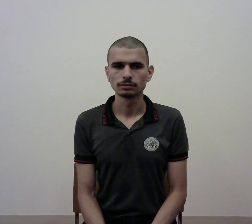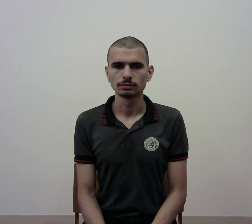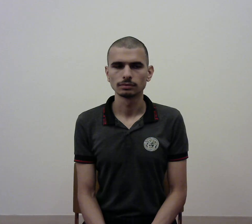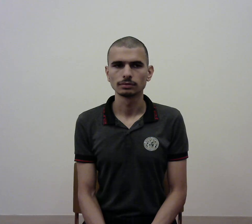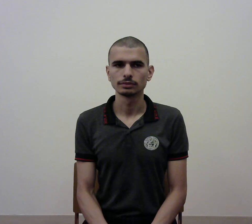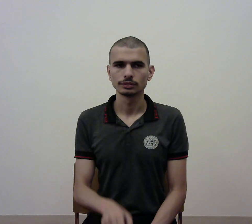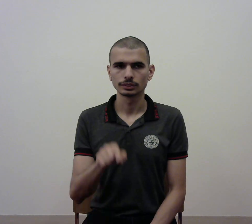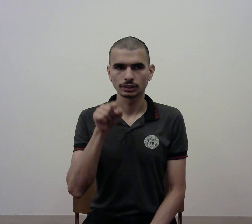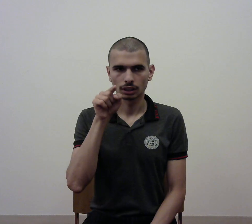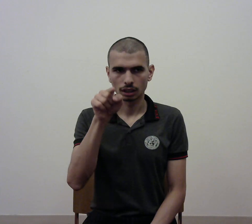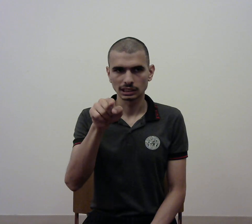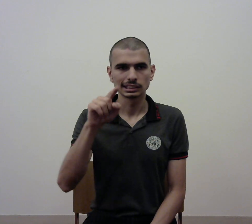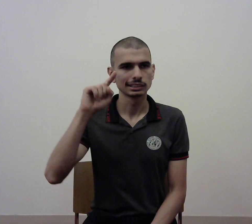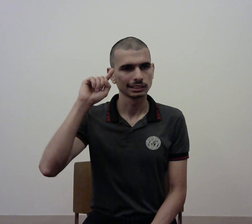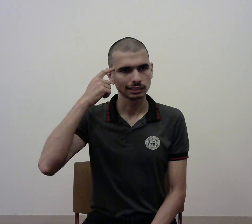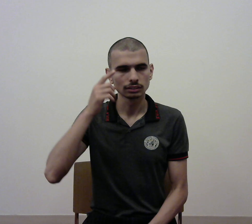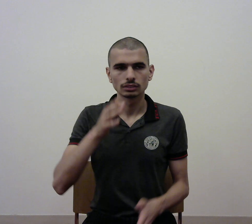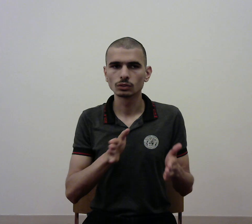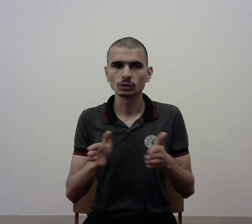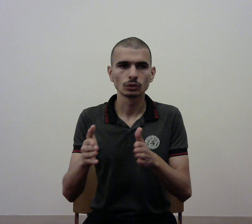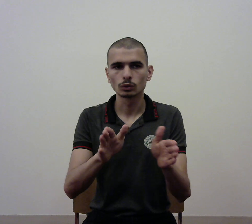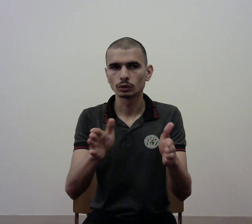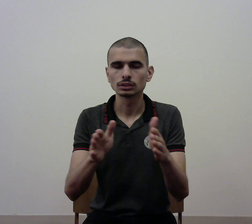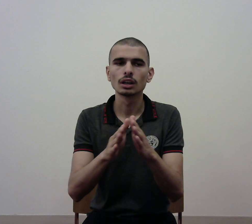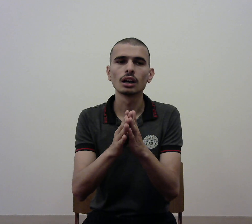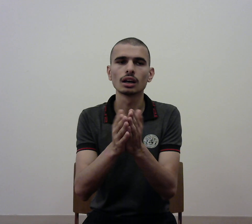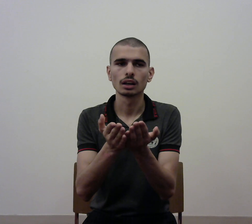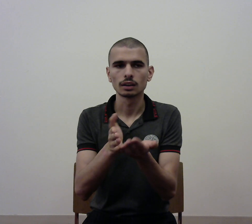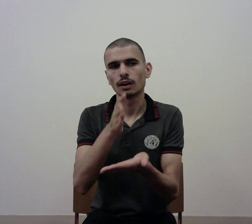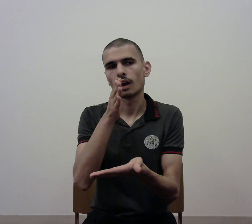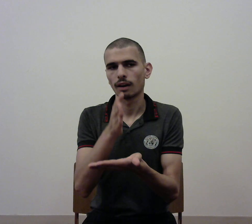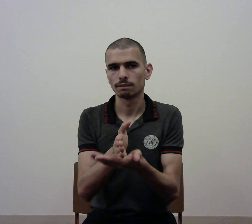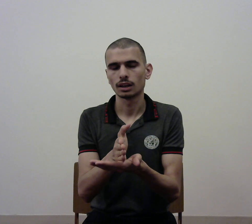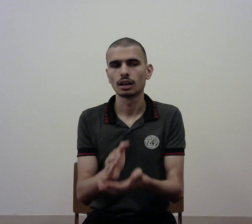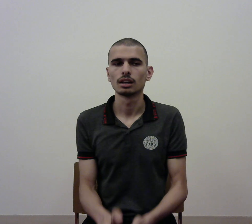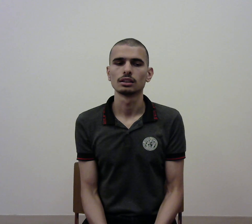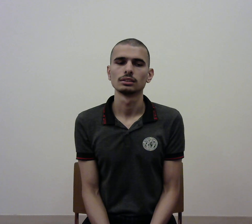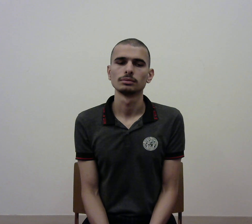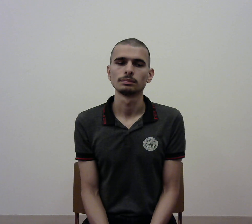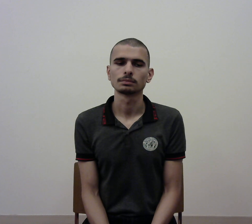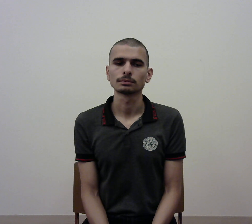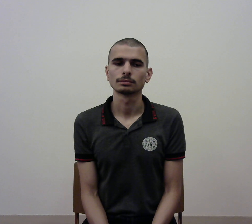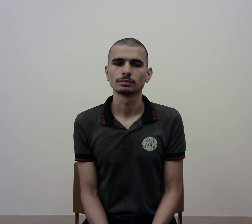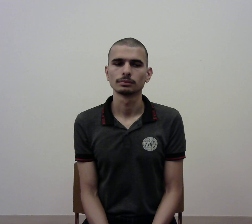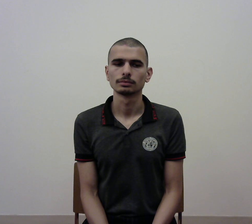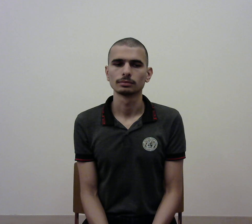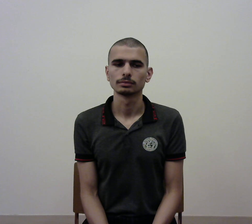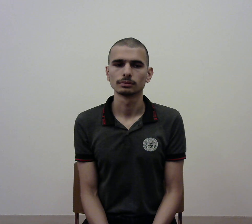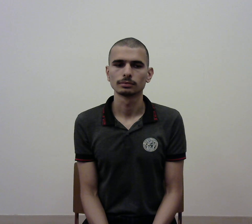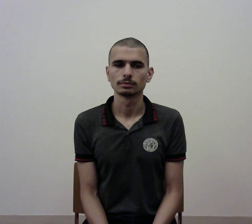Sizdə "Dəli Kür" kitabı var?